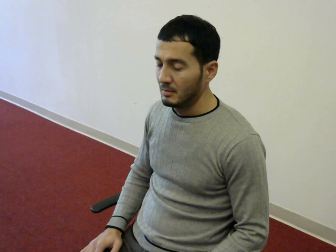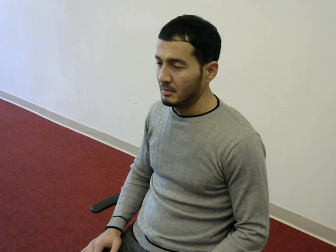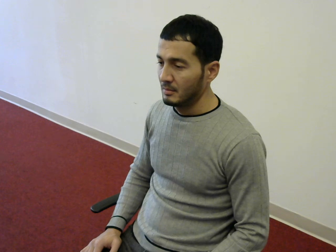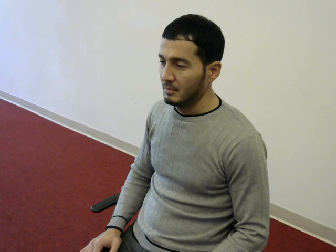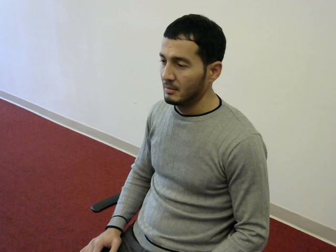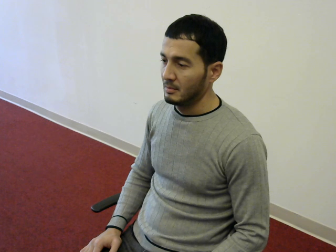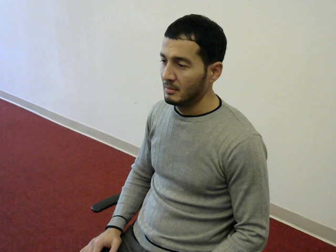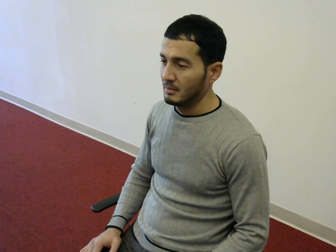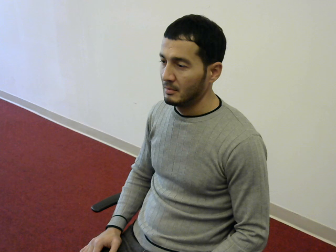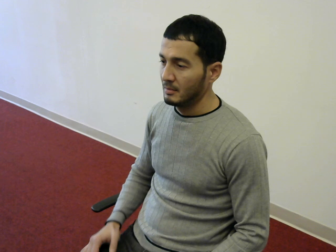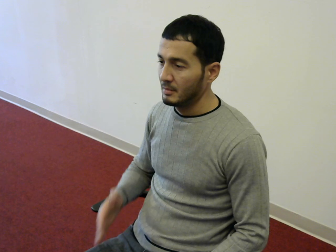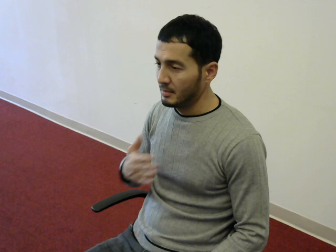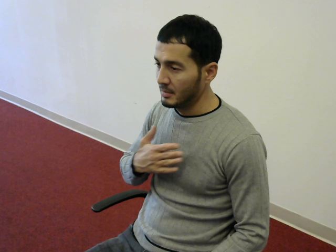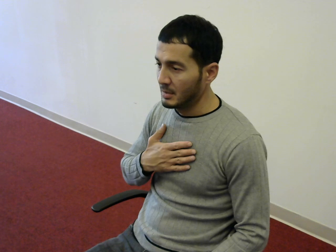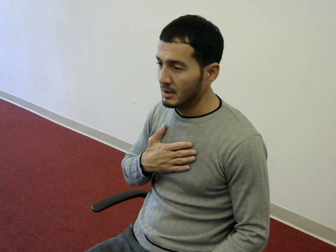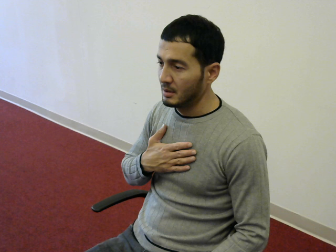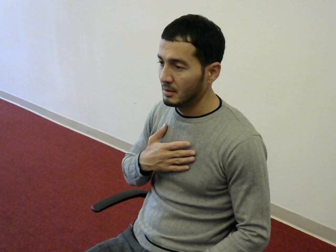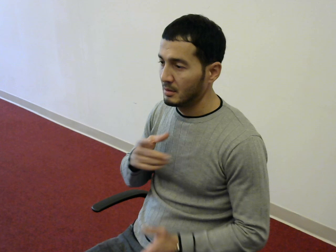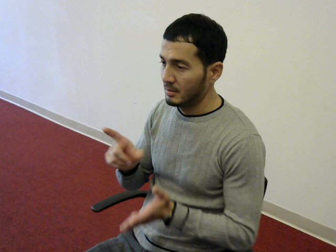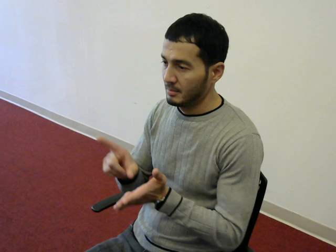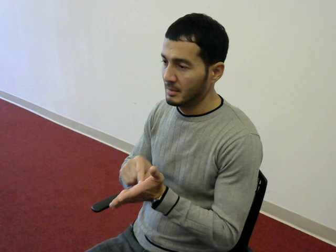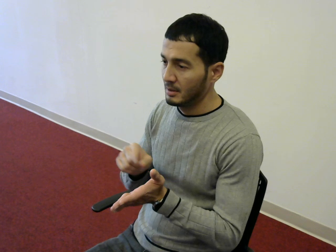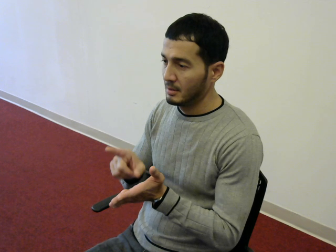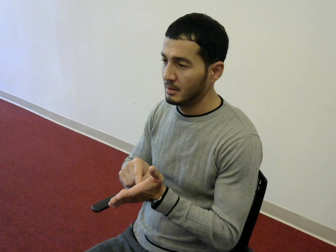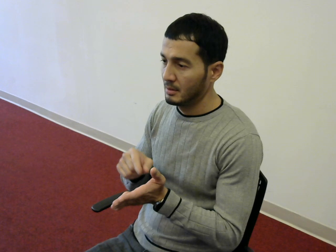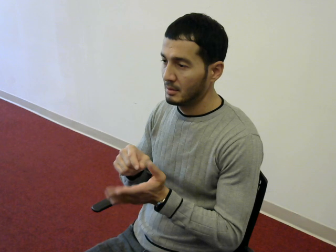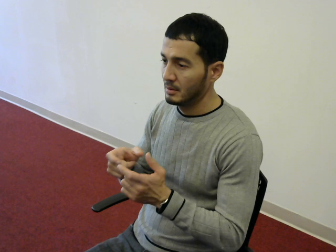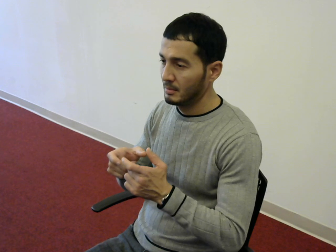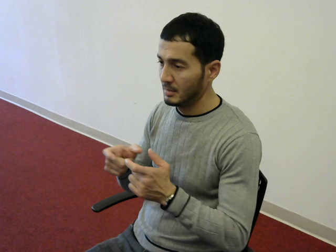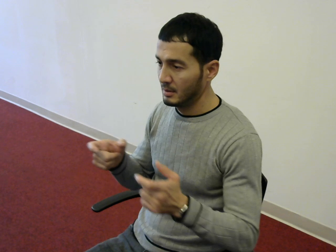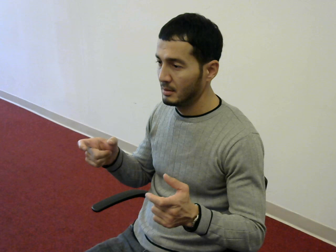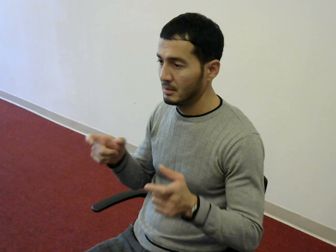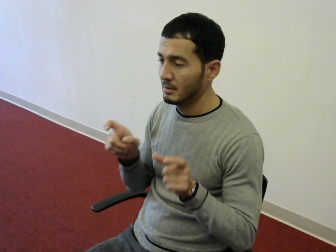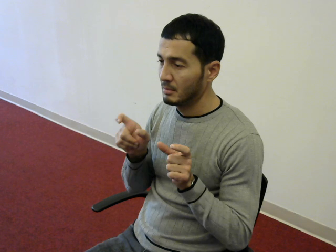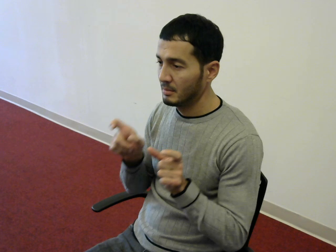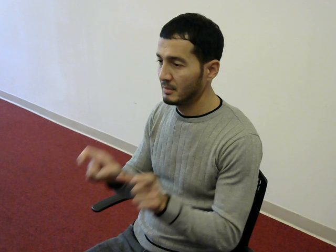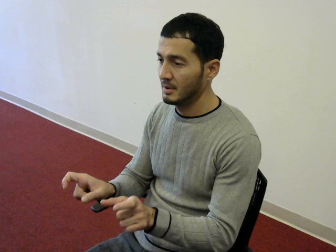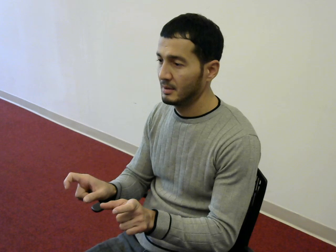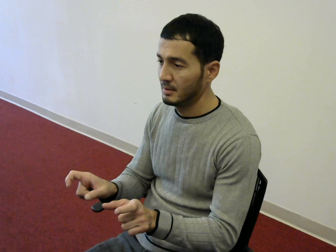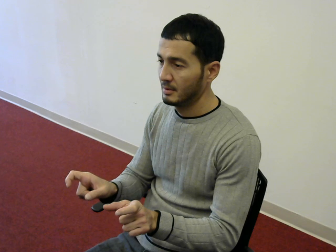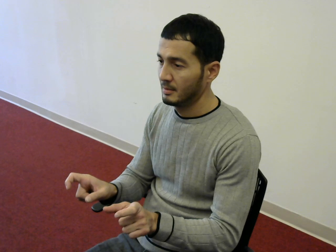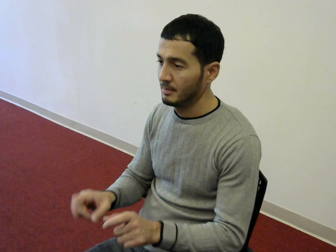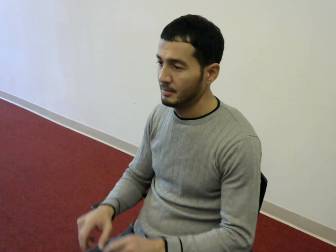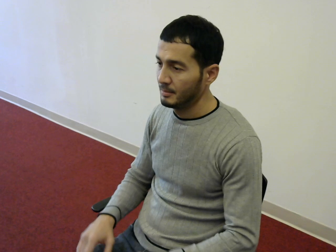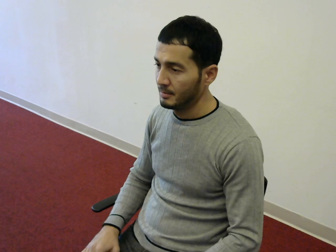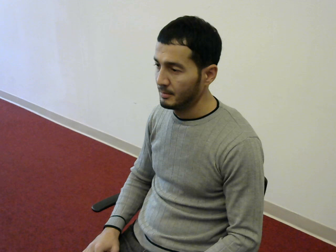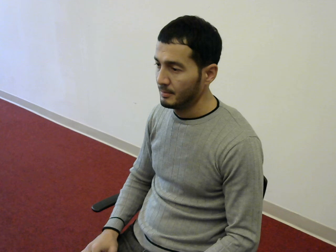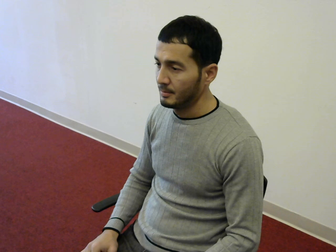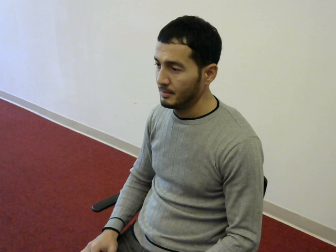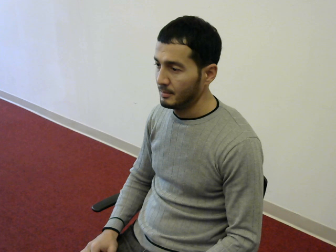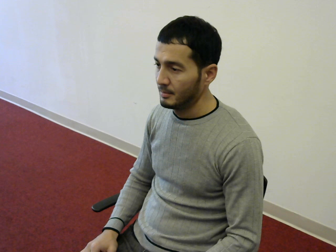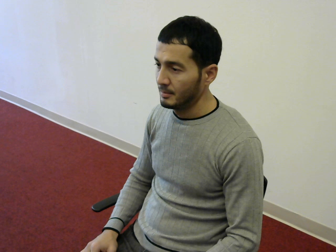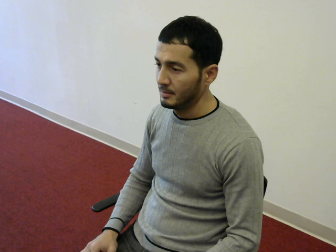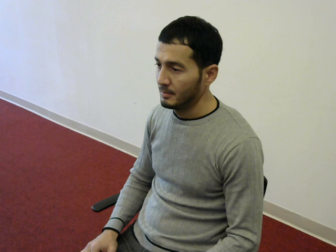Mənim pensiya kartım bloklanıb